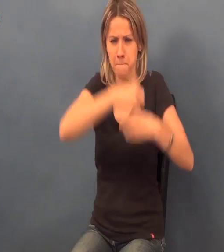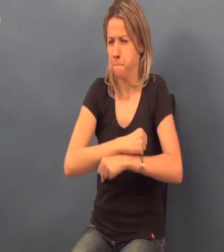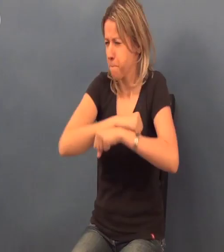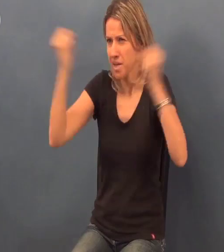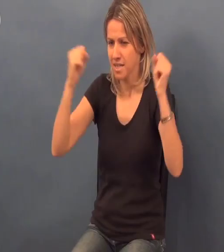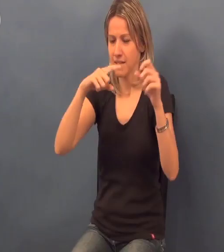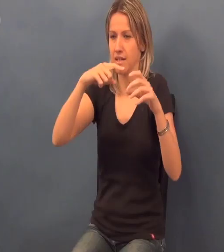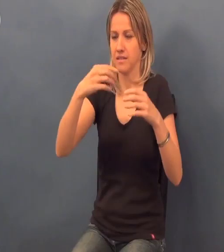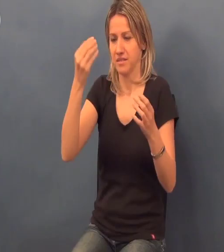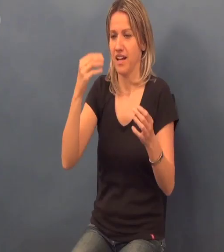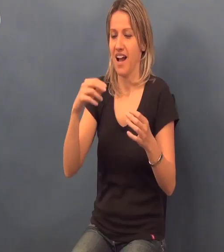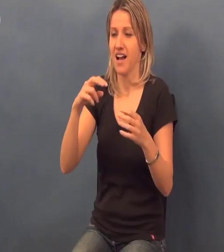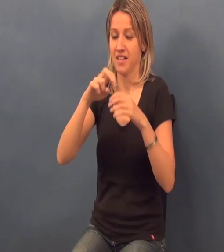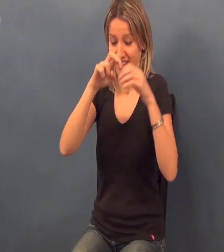Kot wypada z rury.